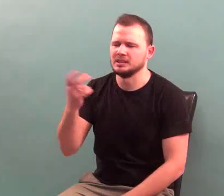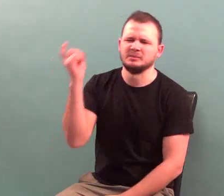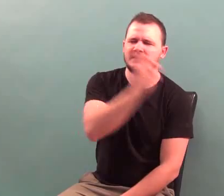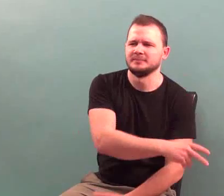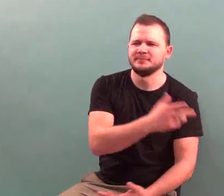Kot upadł.